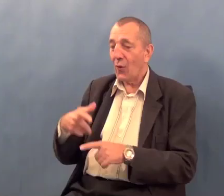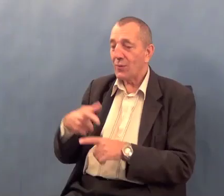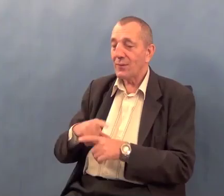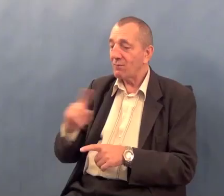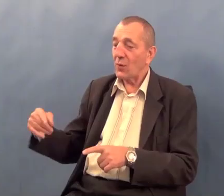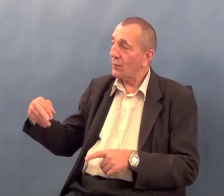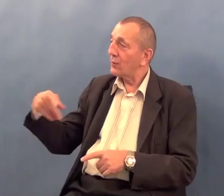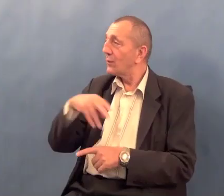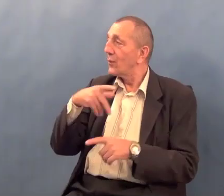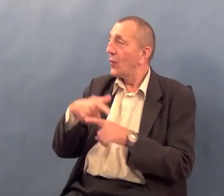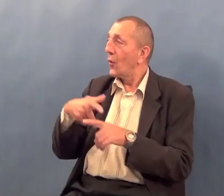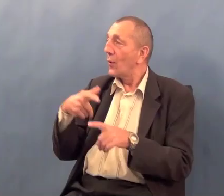Konie nie mogą chodzić.